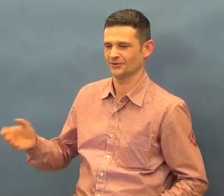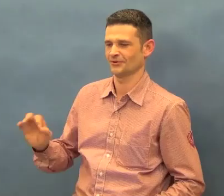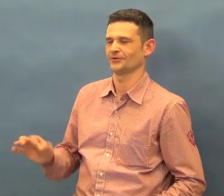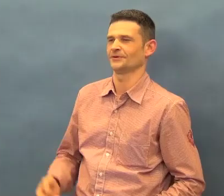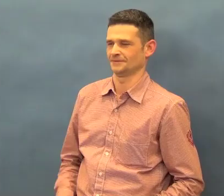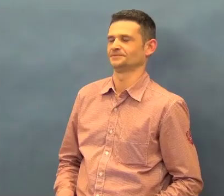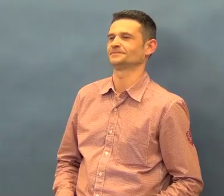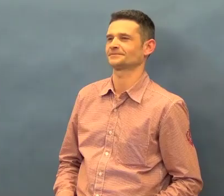Już dobrze.